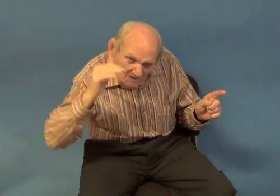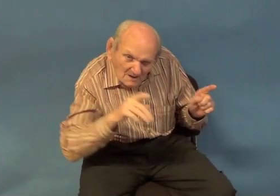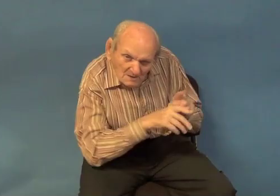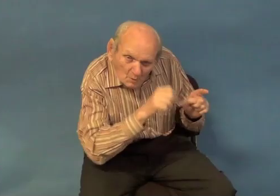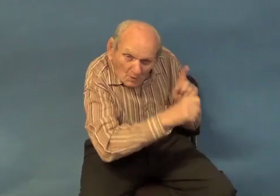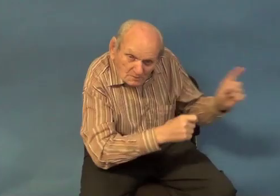Też jechała na rowerze.